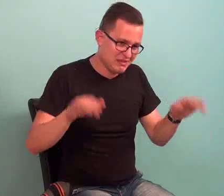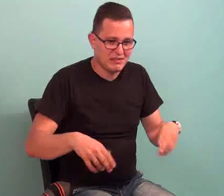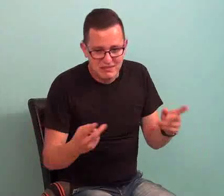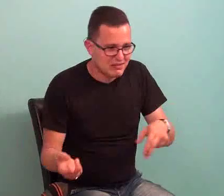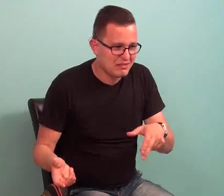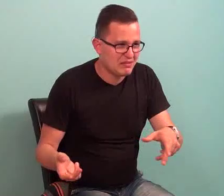Szukają dalej.